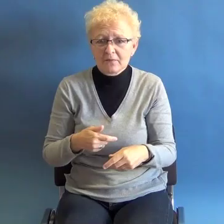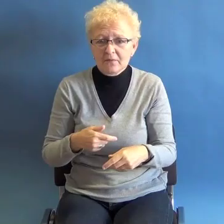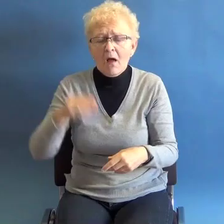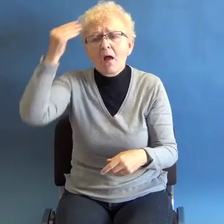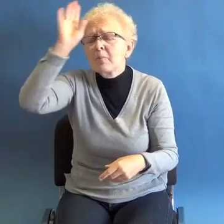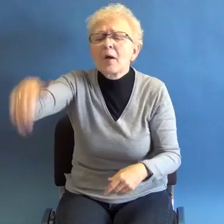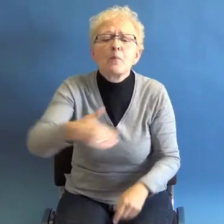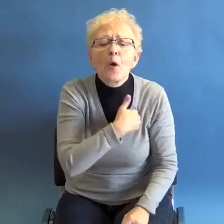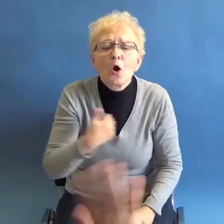W Polsce...